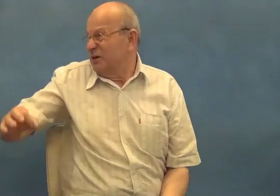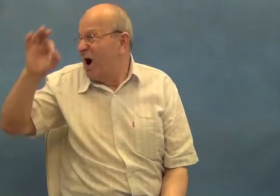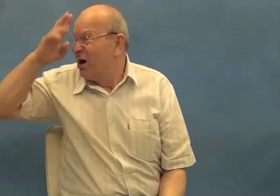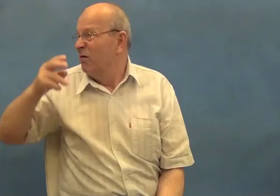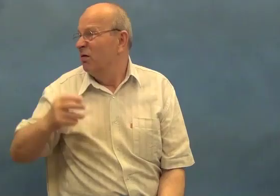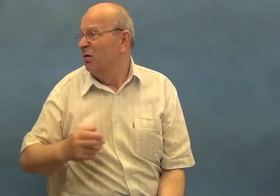Widziałem dziś rano!